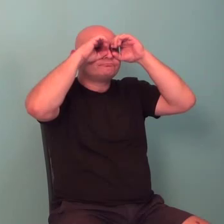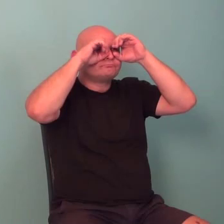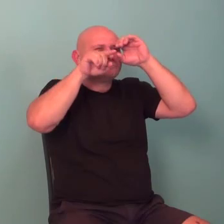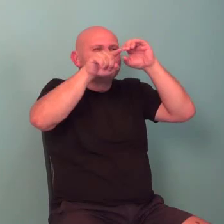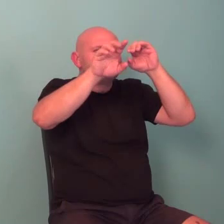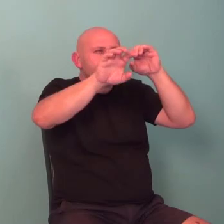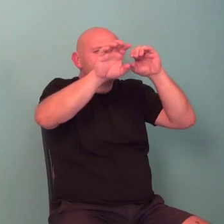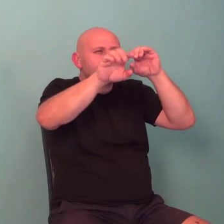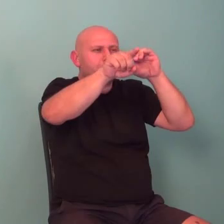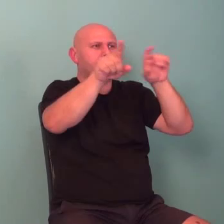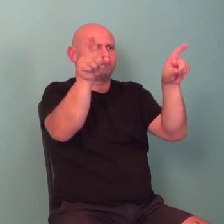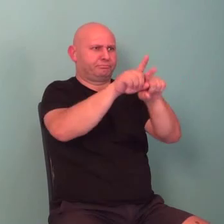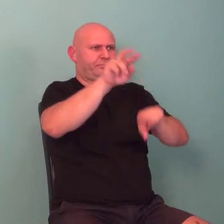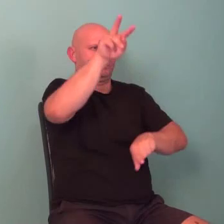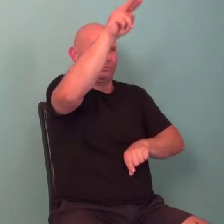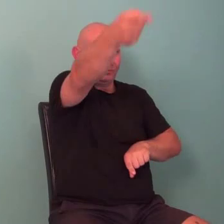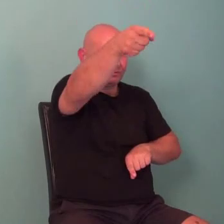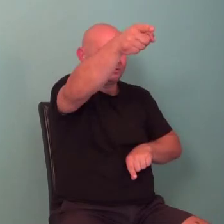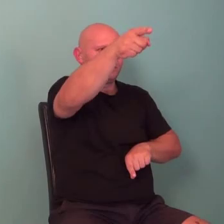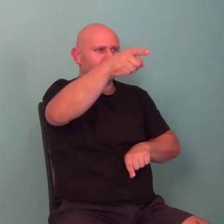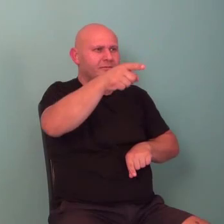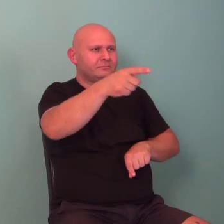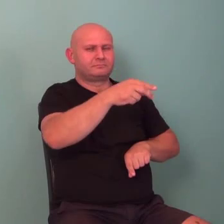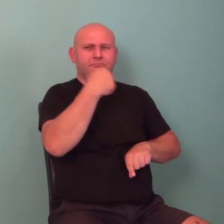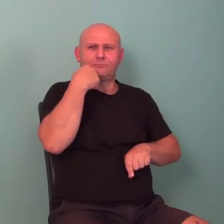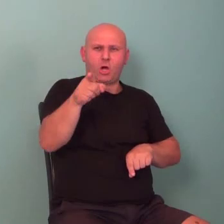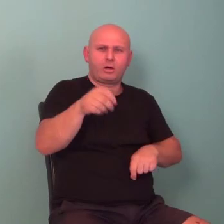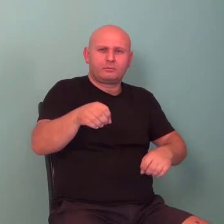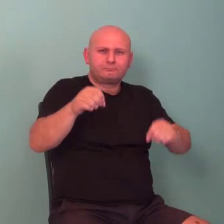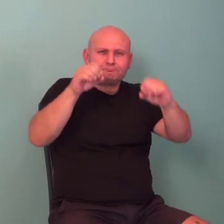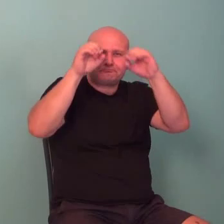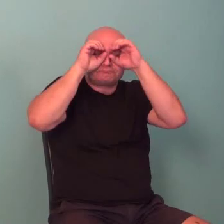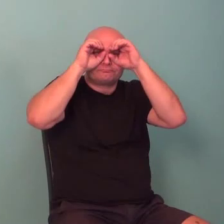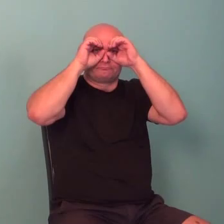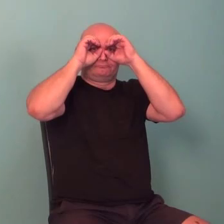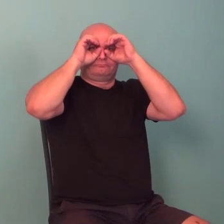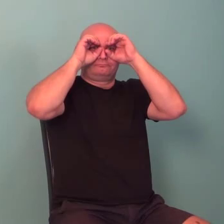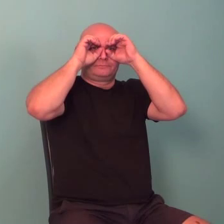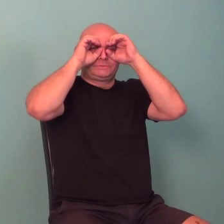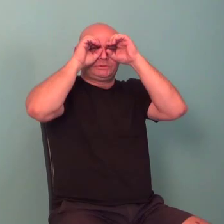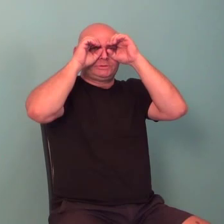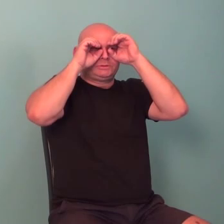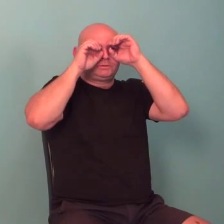Widzi, że na przeciwko ktoś też patrzy przez lornetkę.